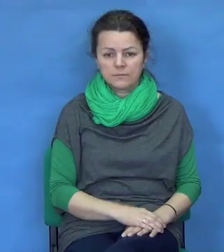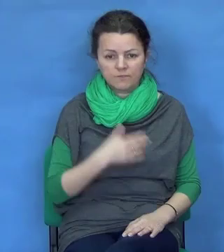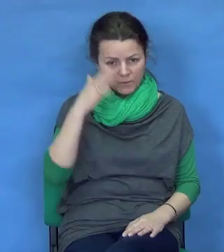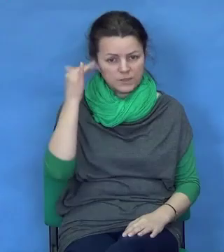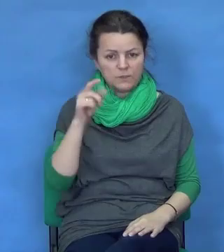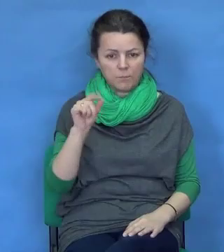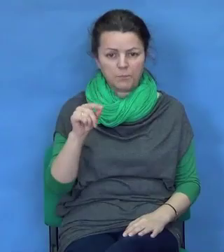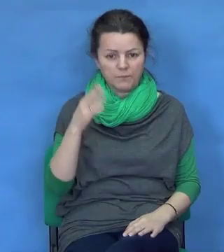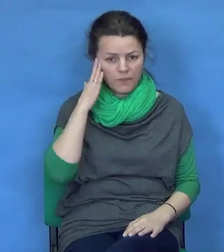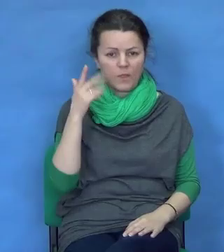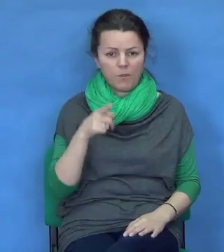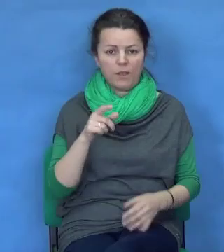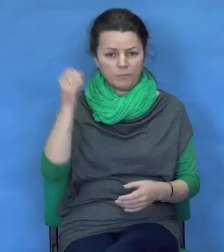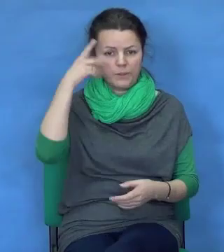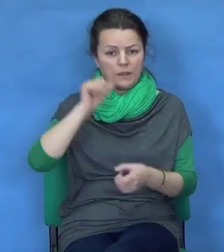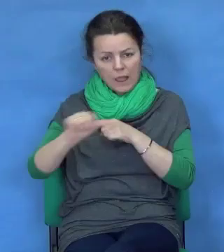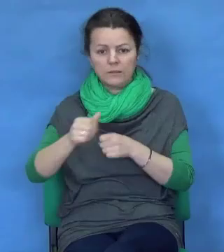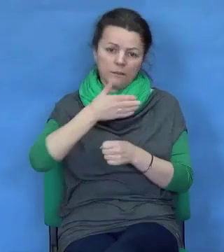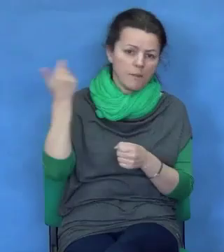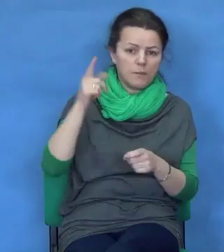Ja wiem, zawsze na parkingu są prysznice lub nie ma.